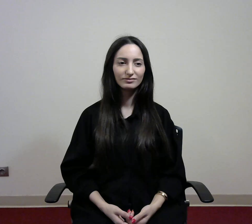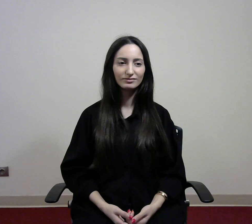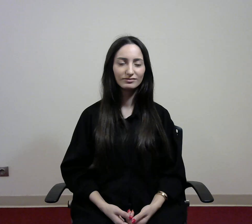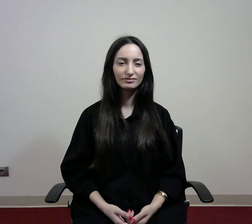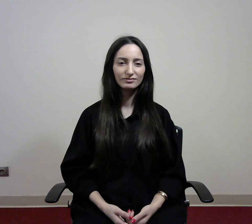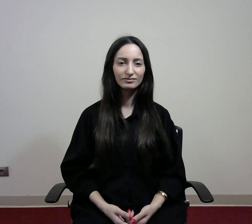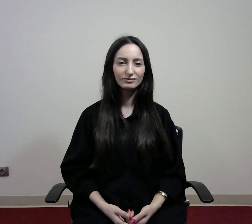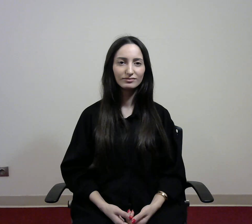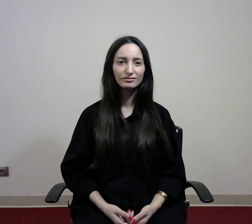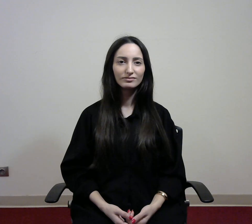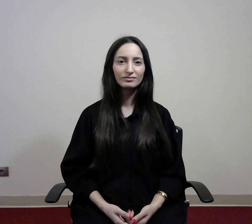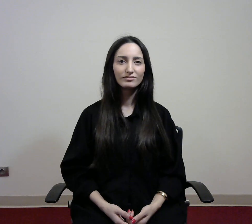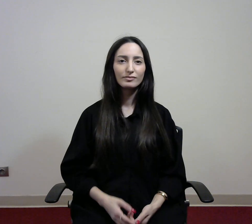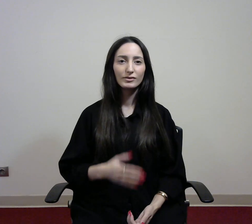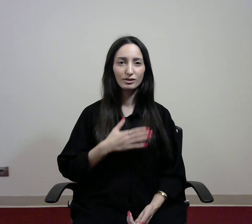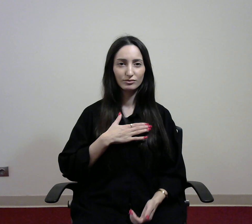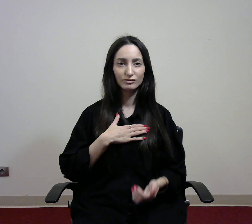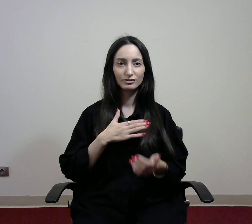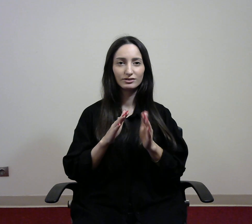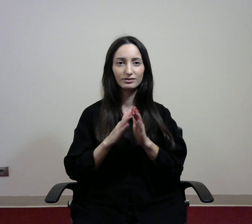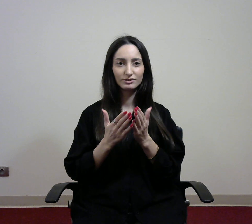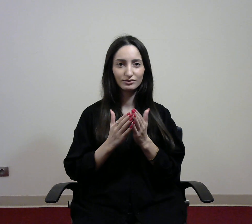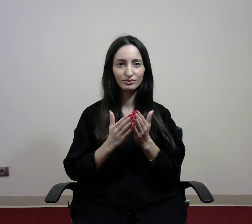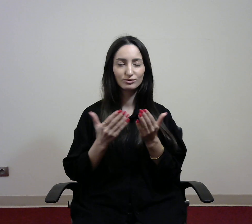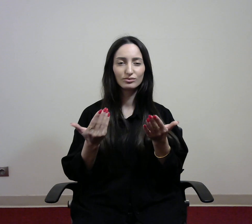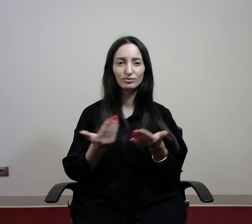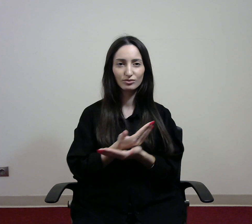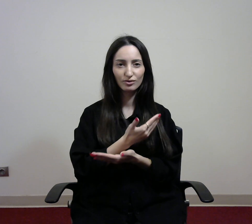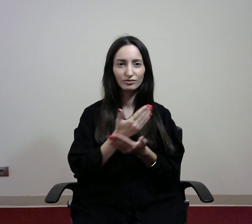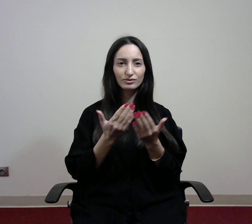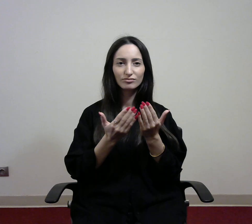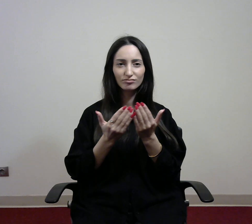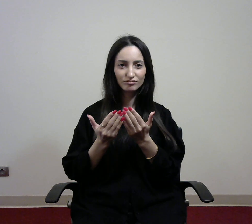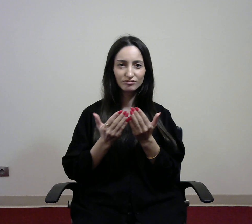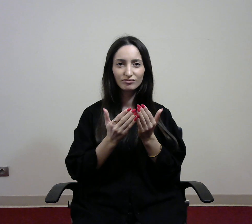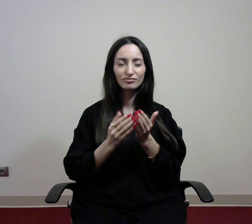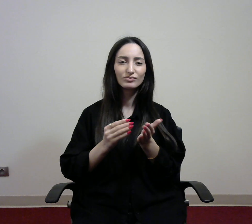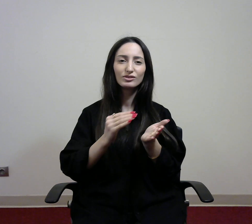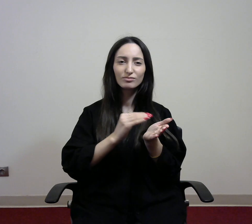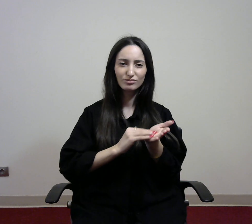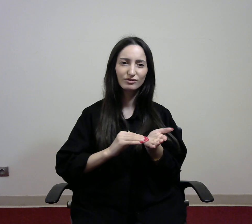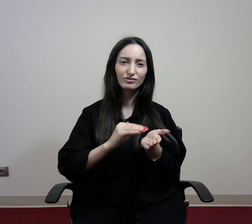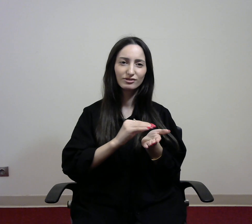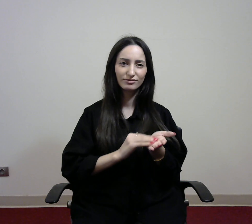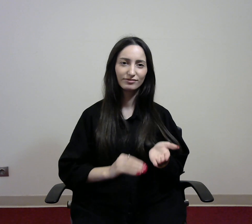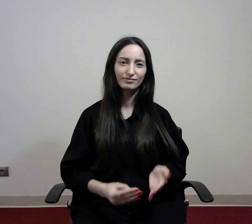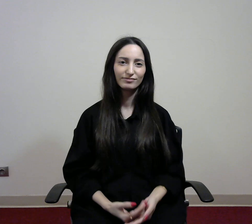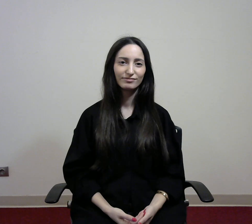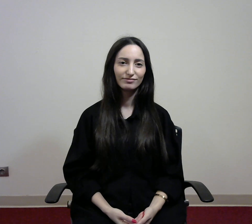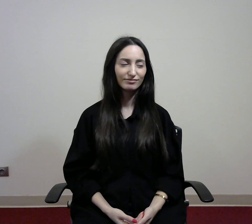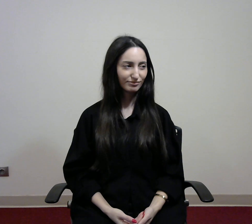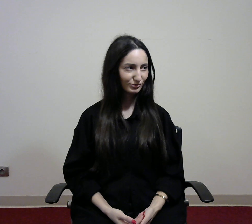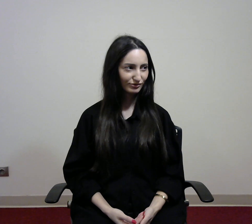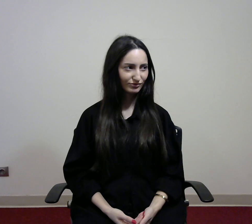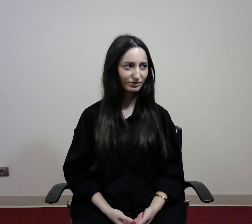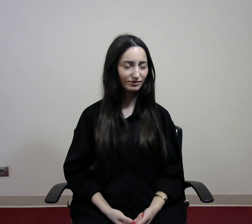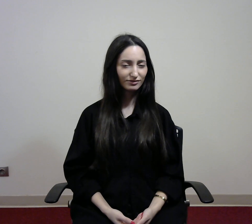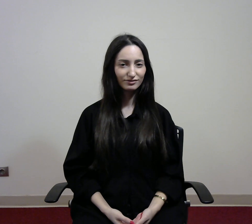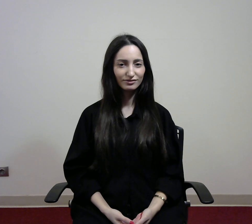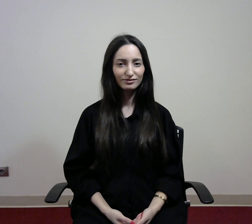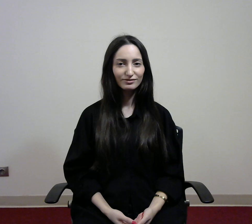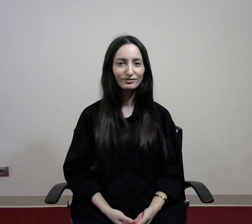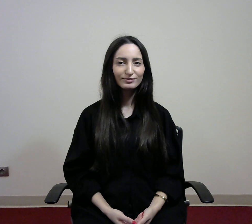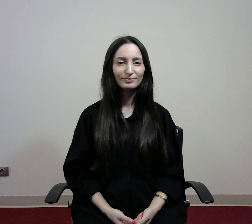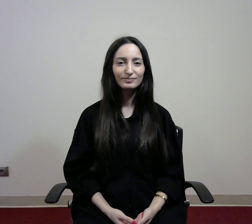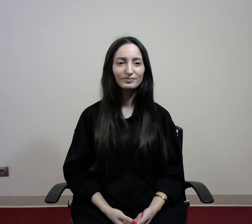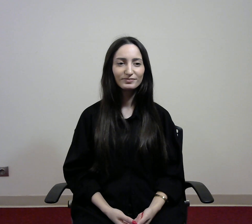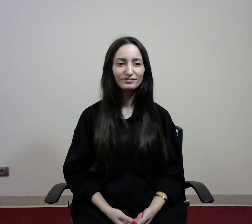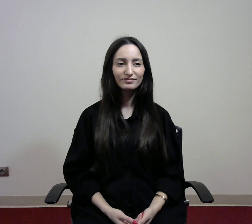Mən kitabı yenidən oxuyub, təkrarlamalıyam